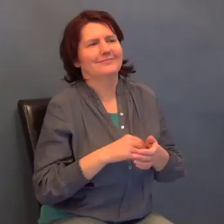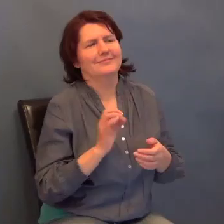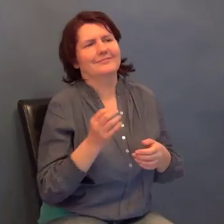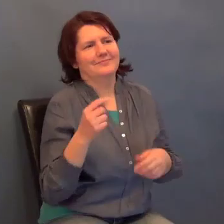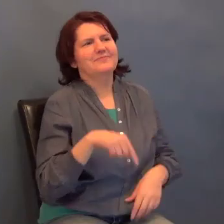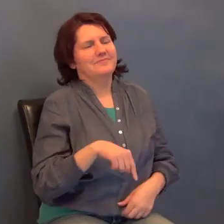Dołożyć, dobrze.